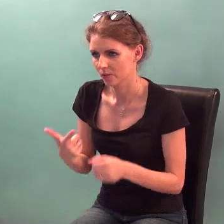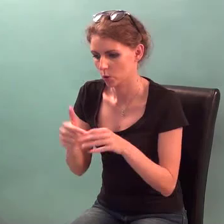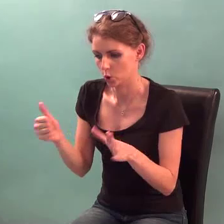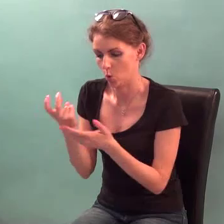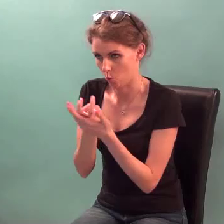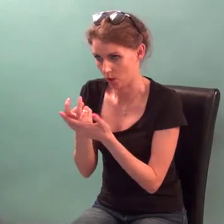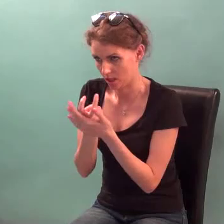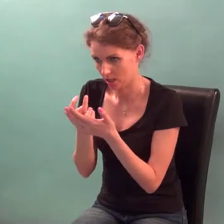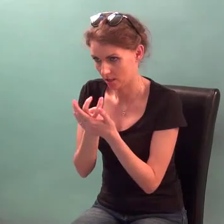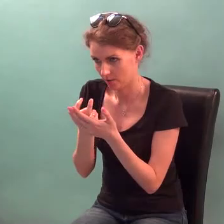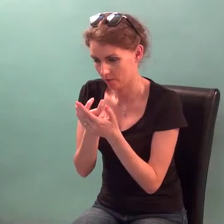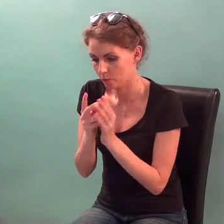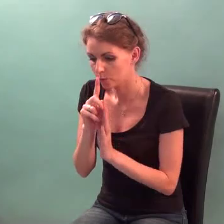Dwudziestego szóstego lutego?